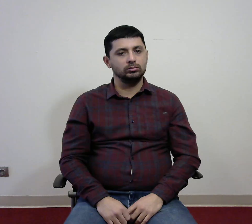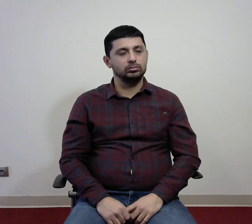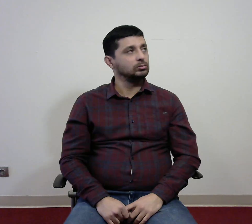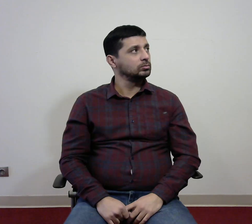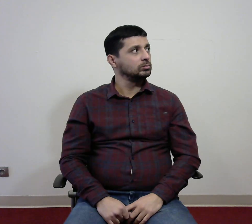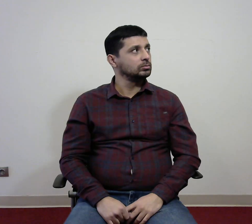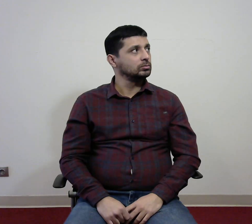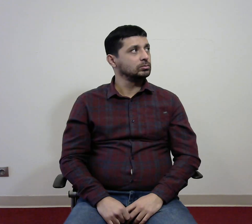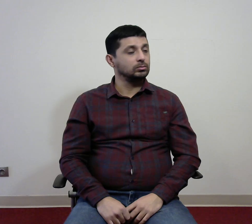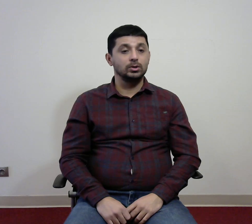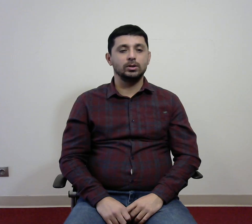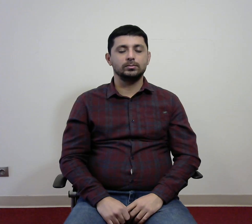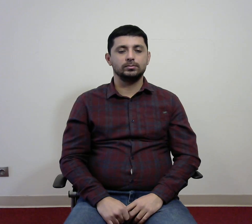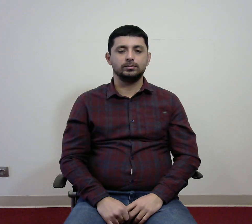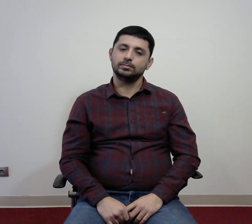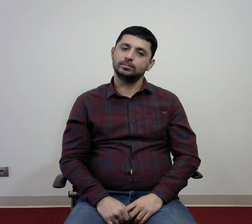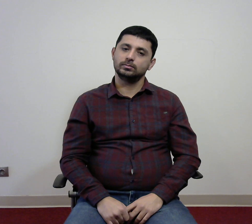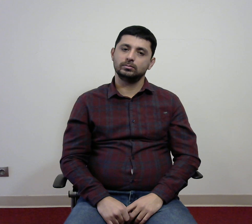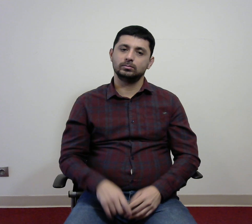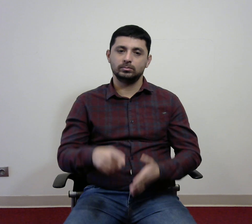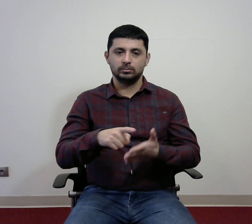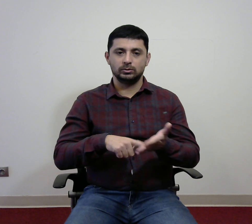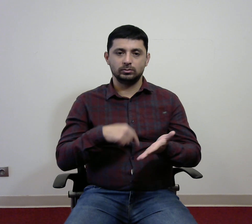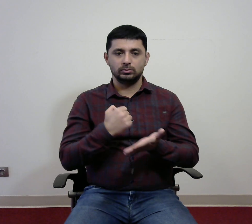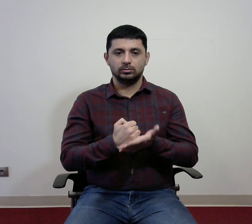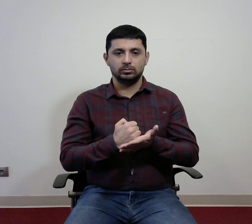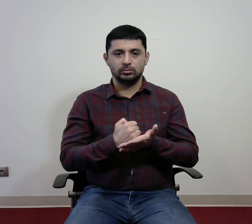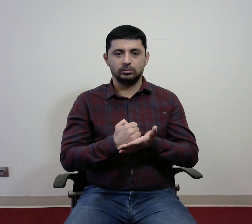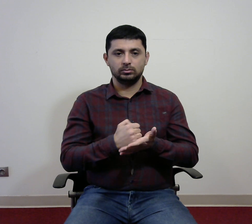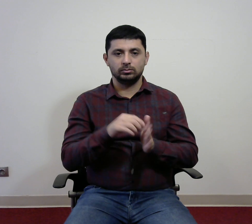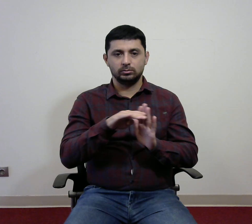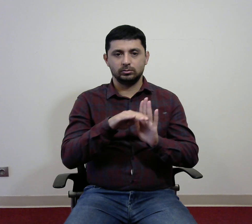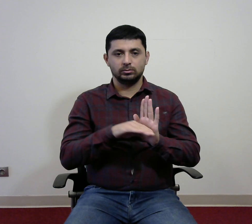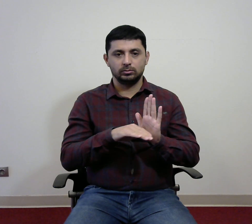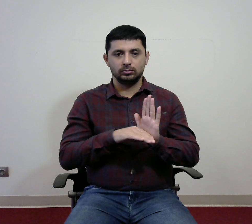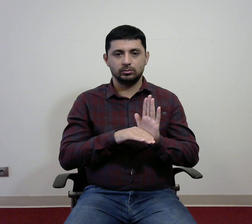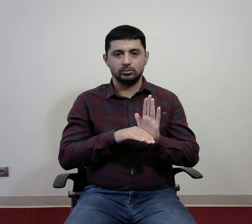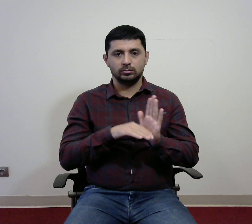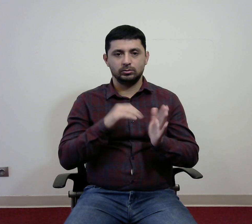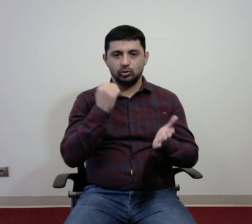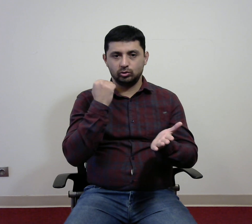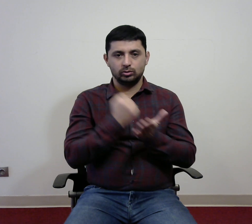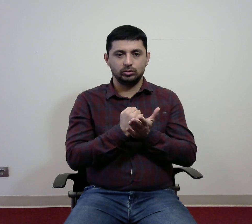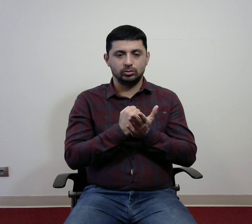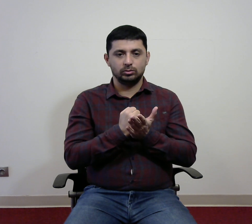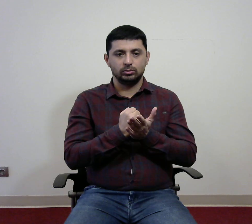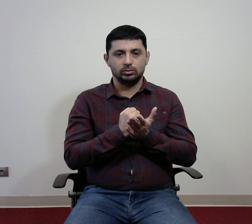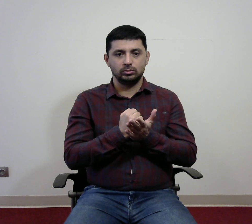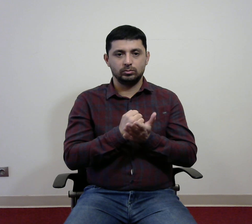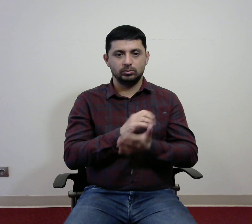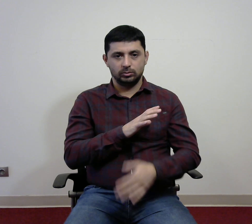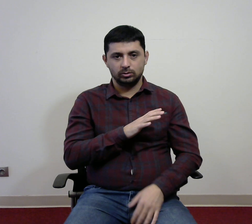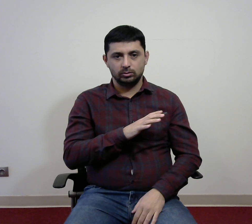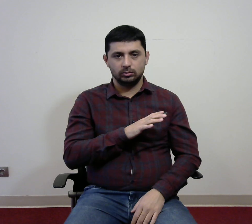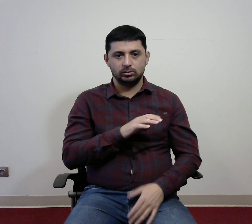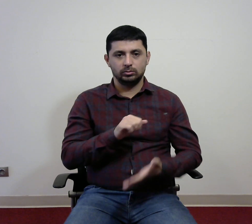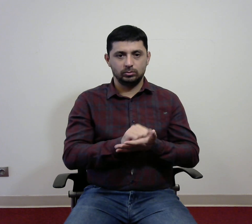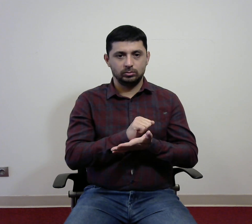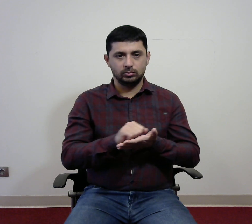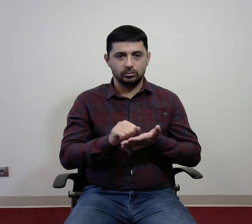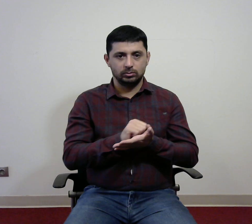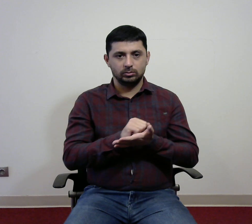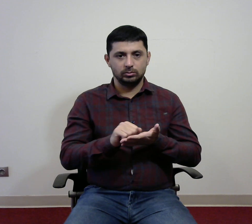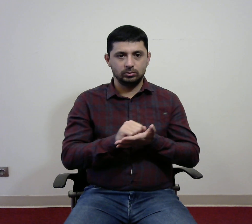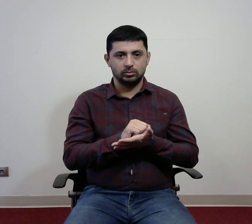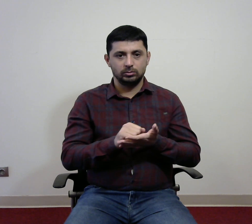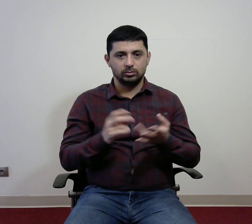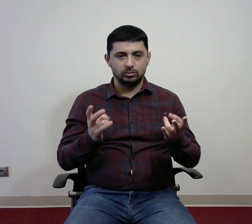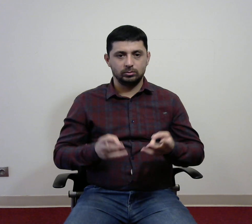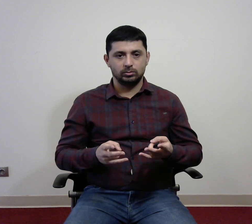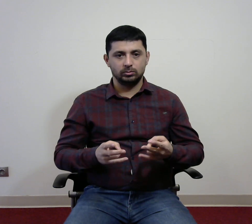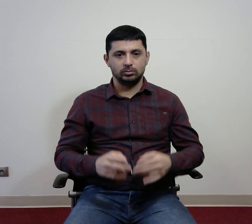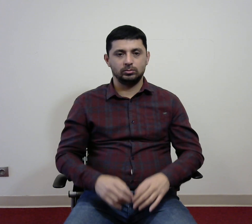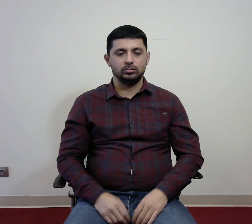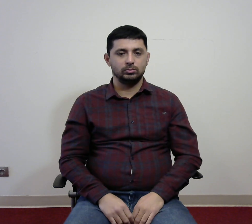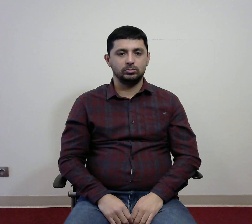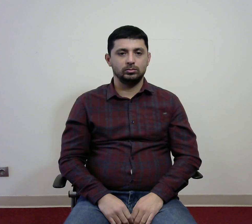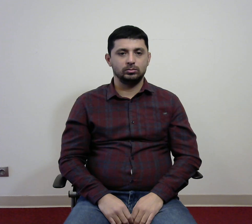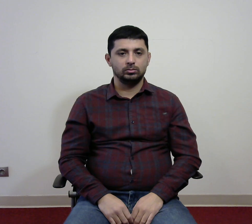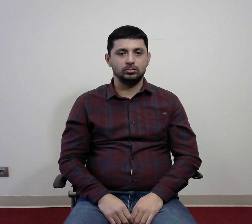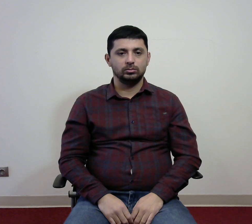Notarial qaydada təsdiq olunmuş sənədlər lazımdır